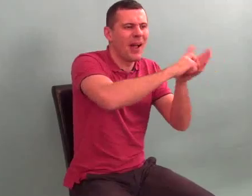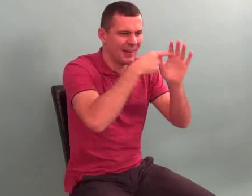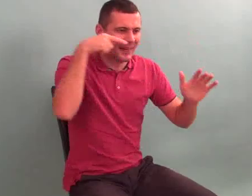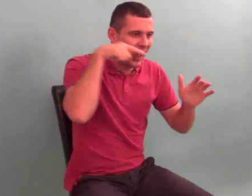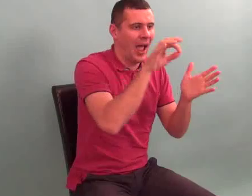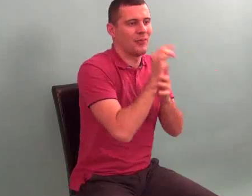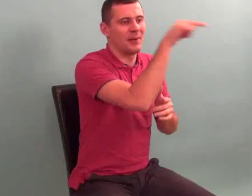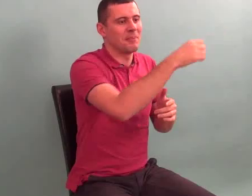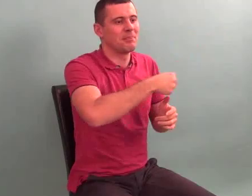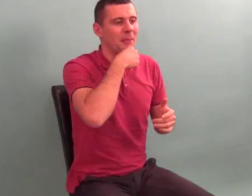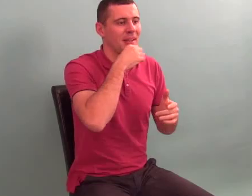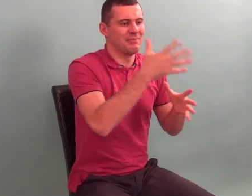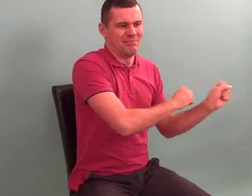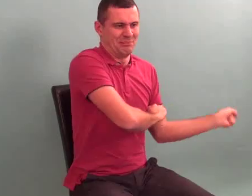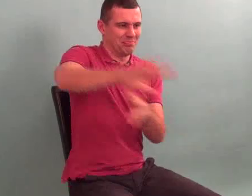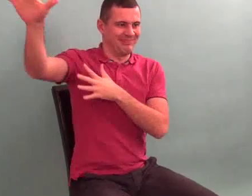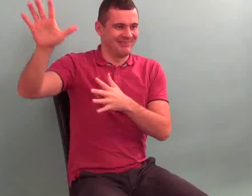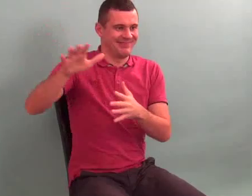W pokoju jest babcia, która wyrzuca kota.